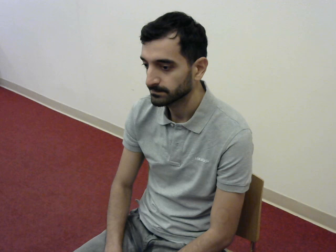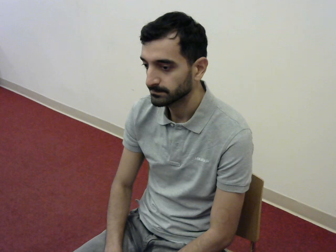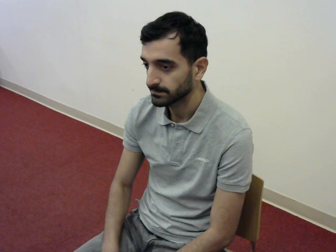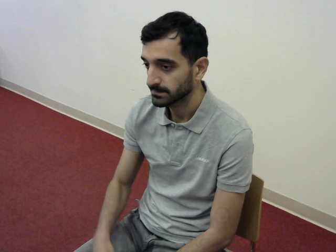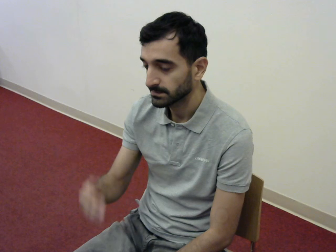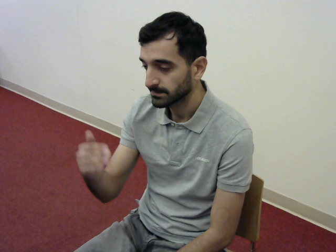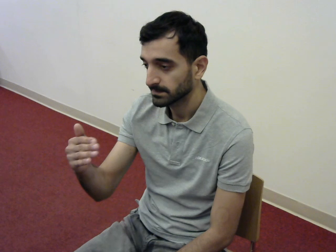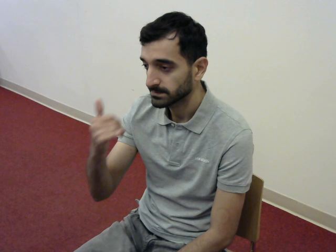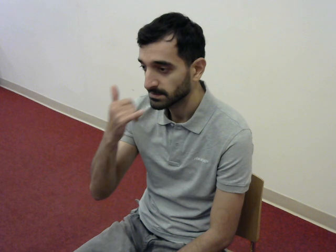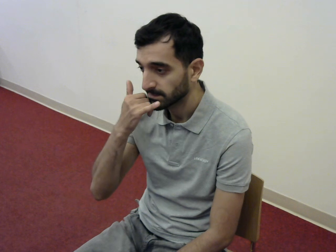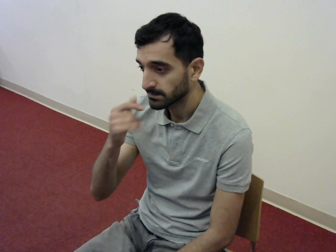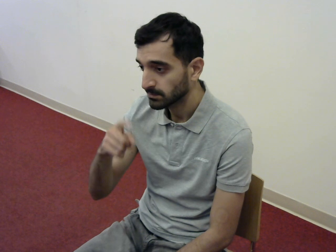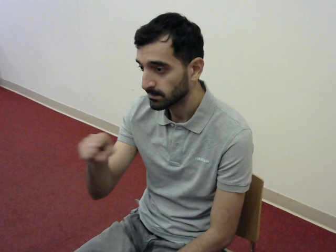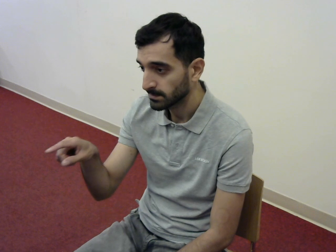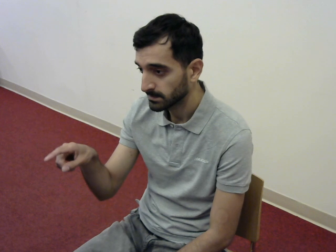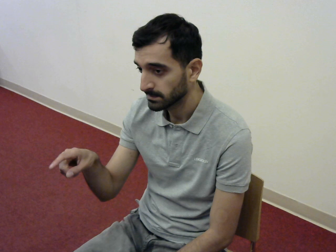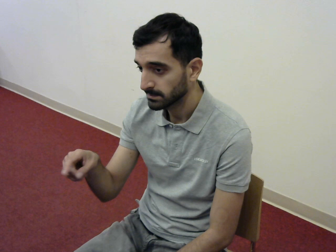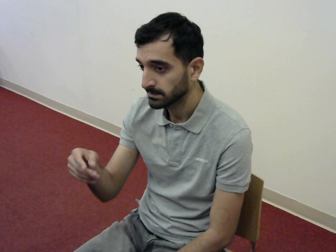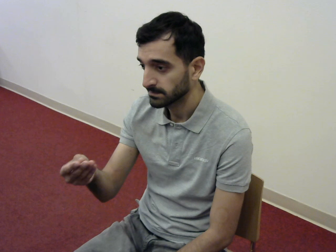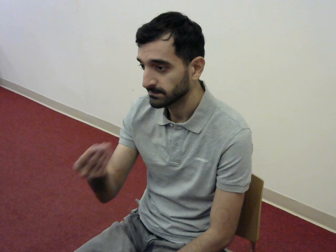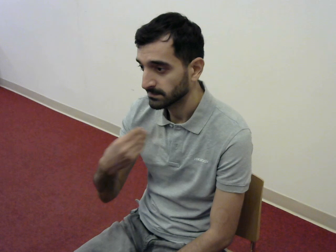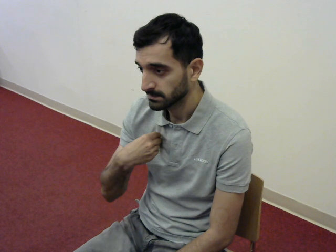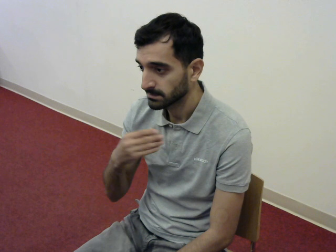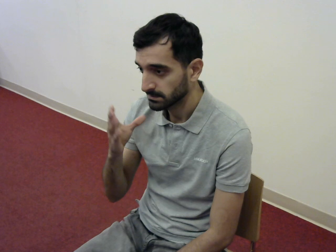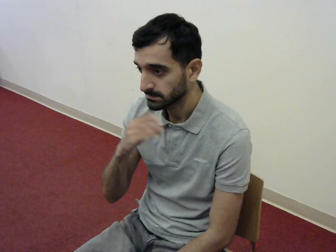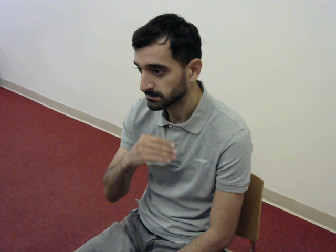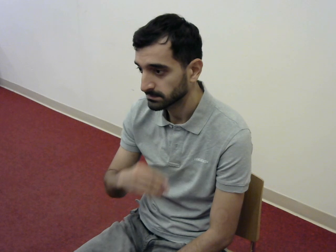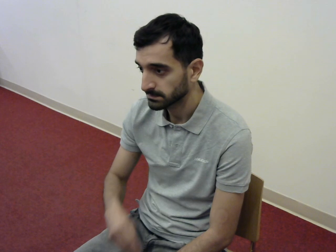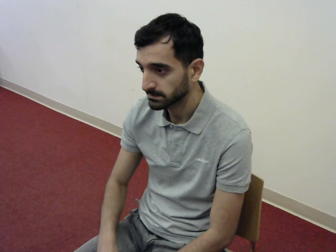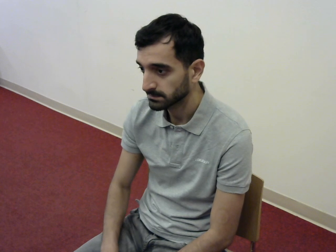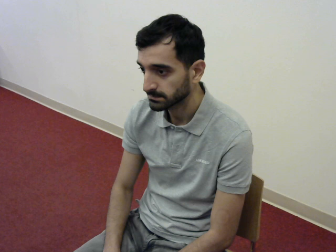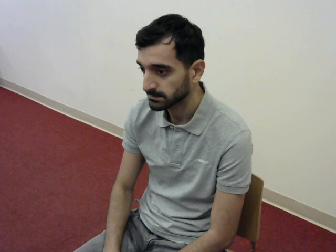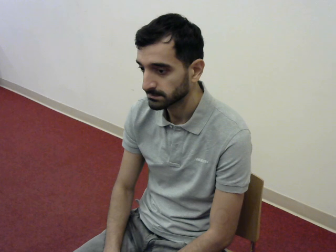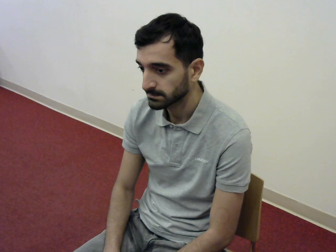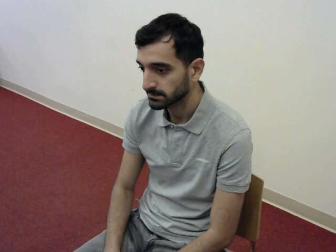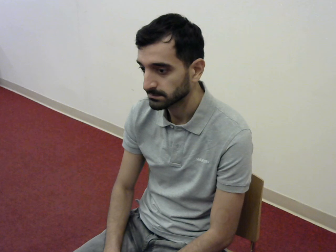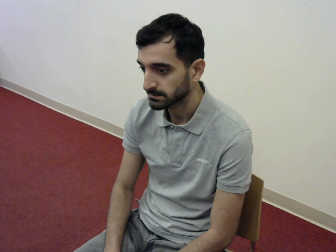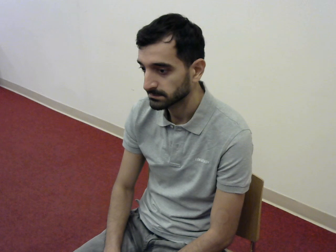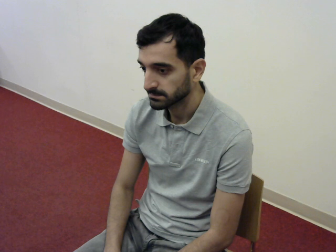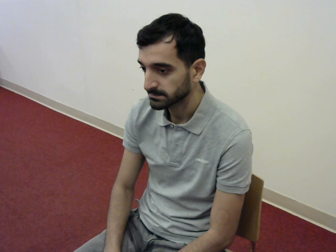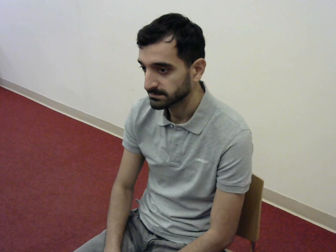Siz telefon nömrənizi verə bilərsinizmi?